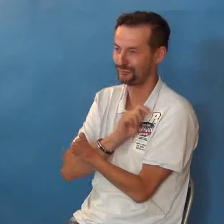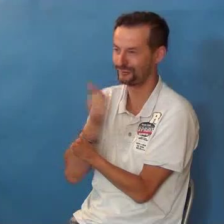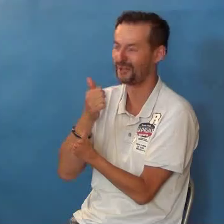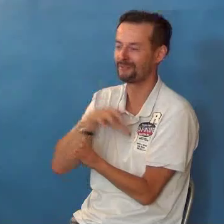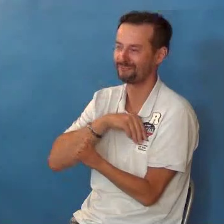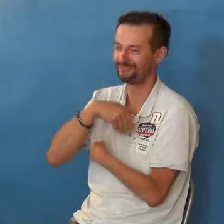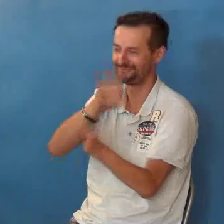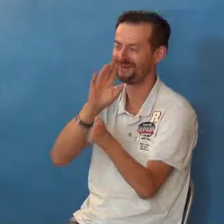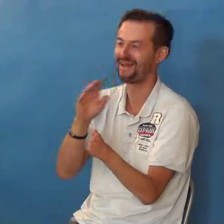Chłopak może już iść.